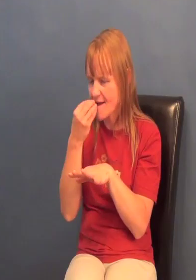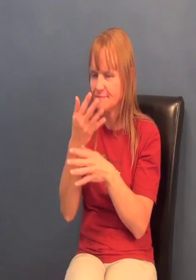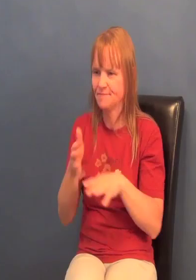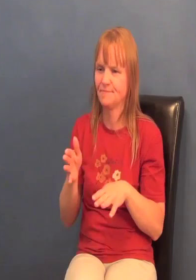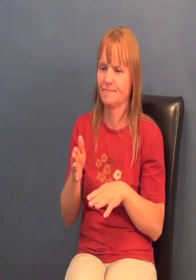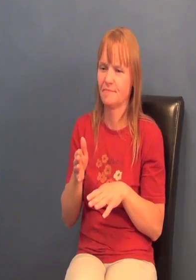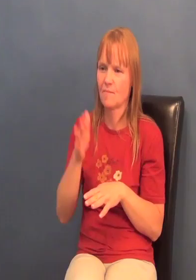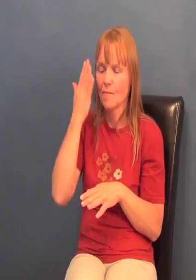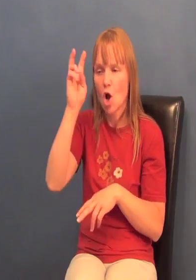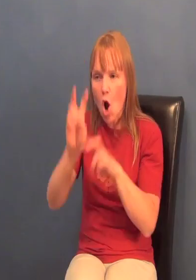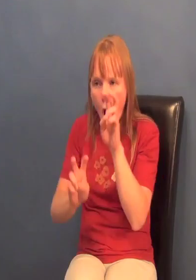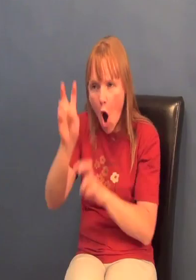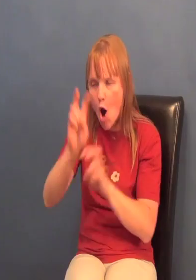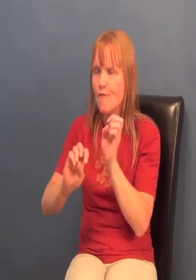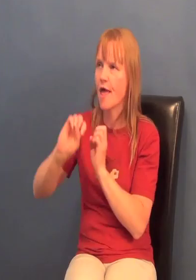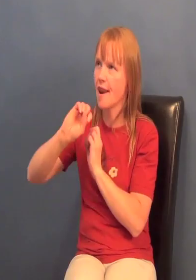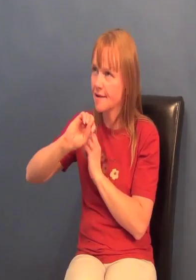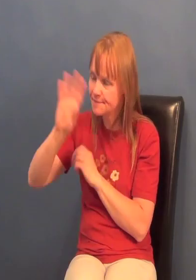Kończą, kwaterują się w hotelu.